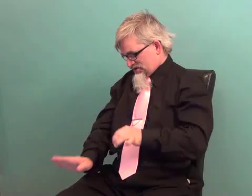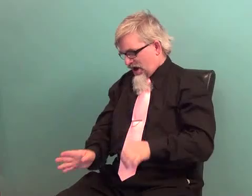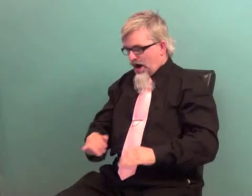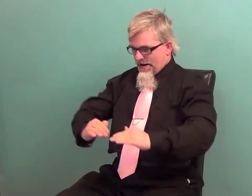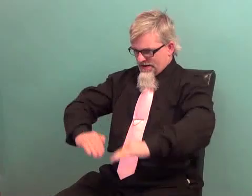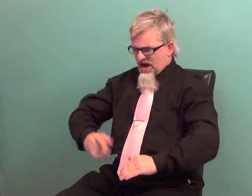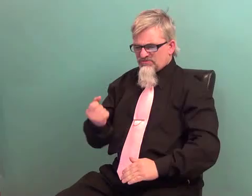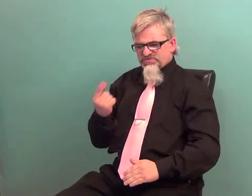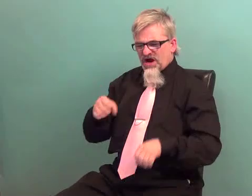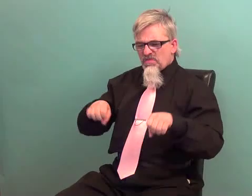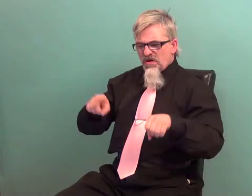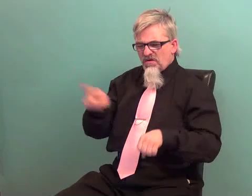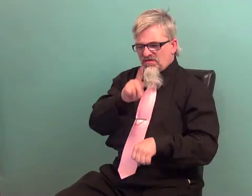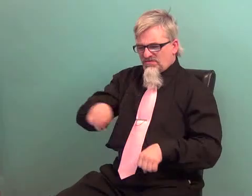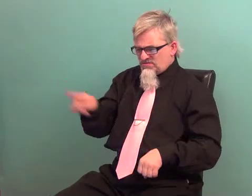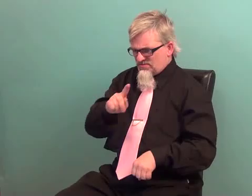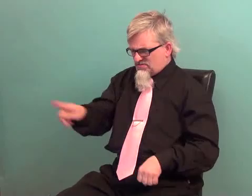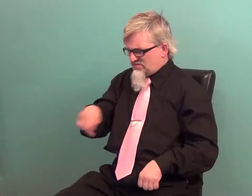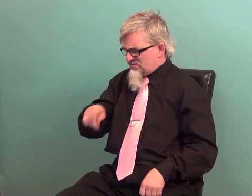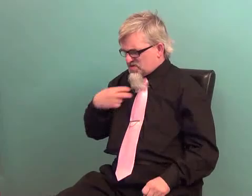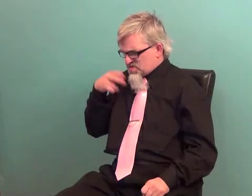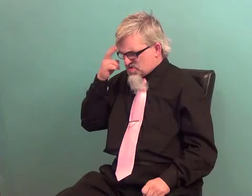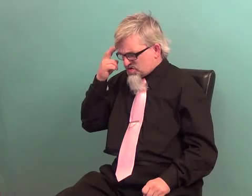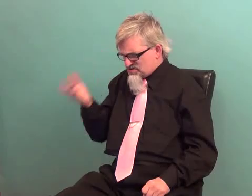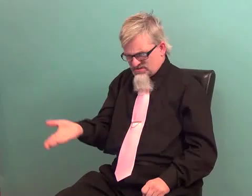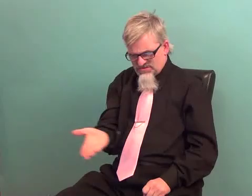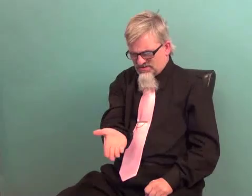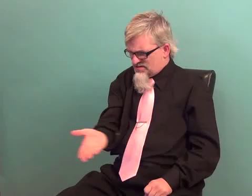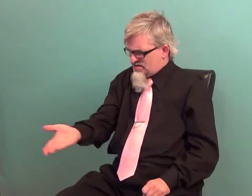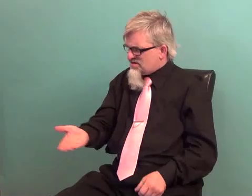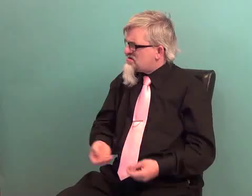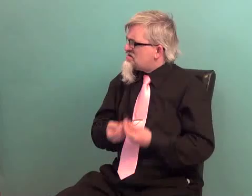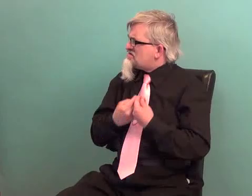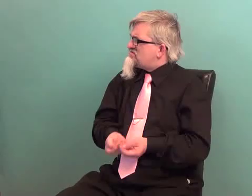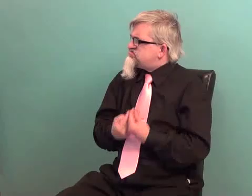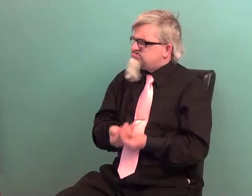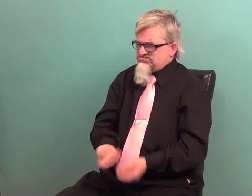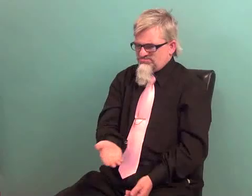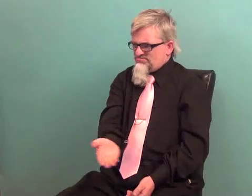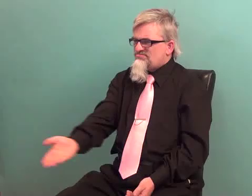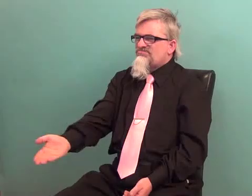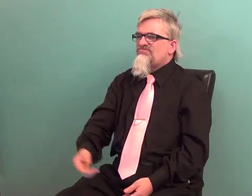Dziwnie, że w następnym rzędzie jest skreślony obraz motoru, nie rozumiem tego.